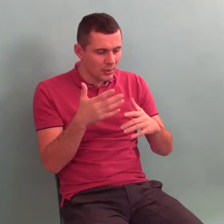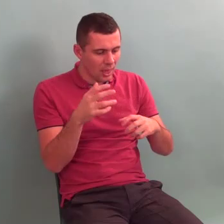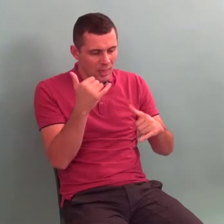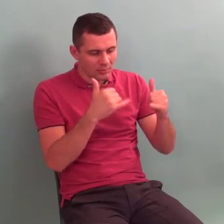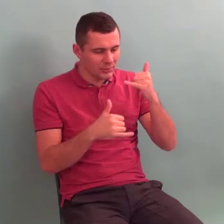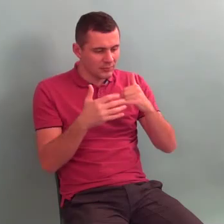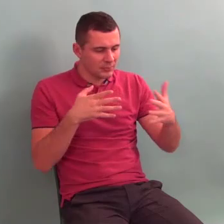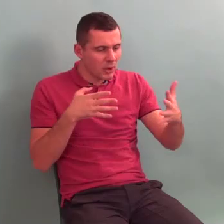Promieniowanie chemiczne.